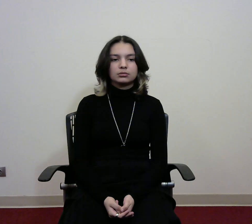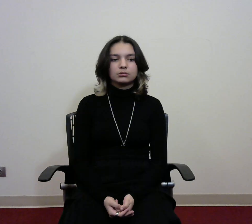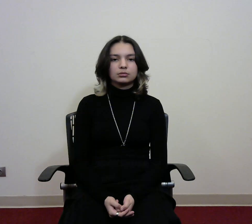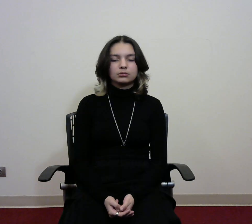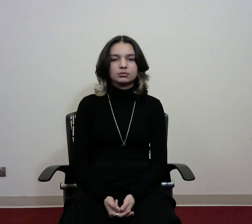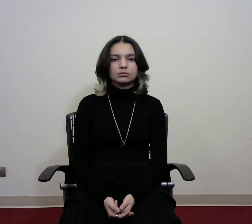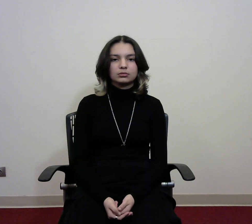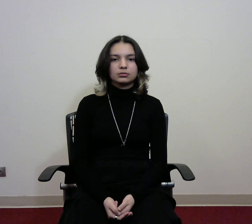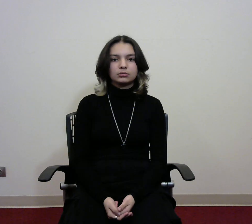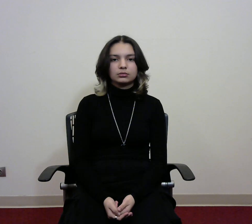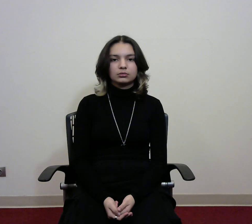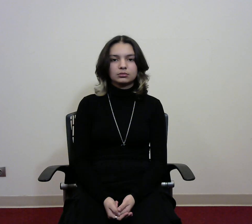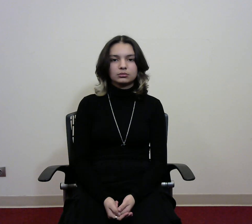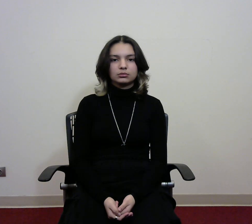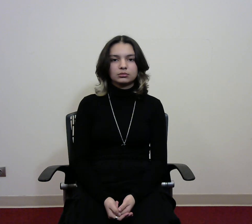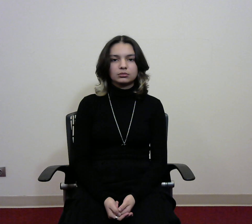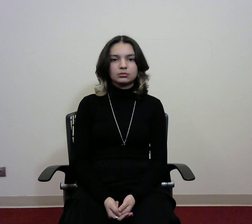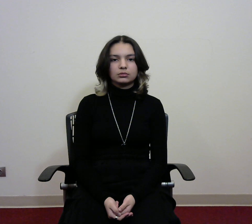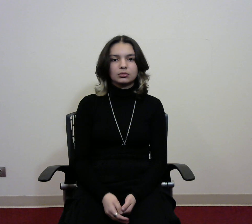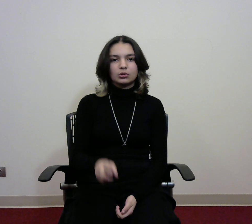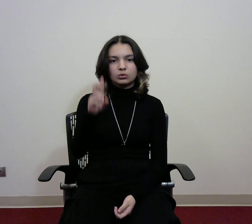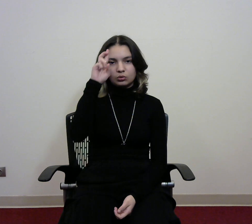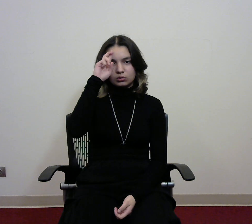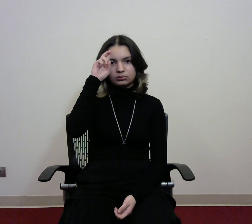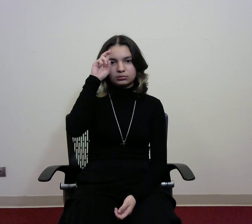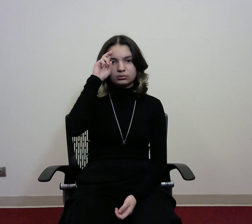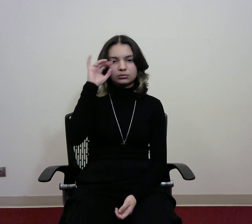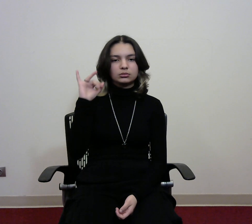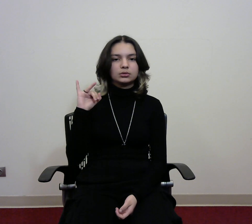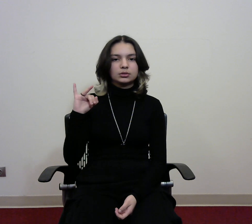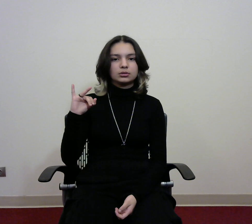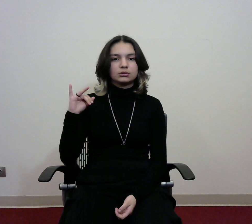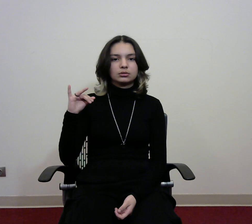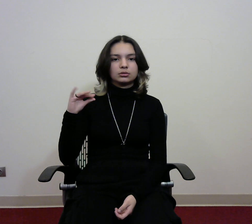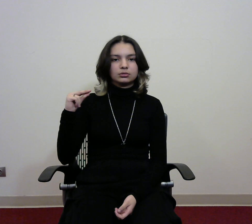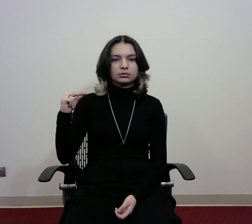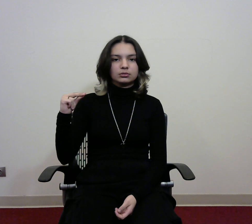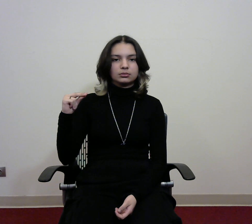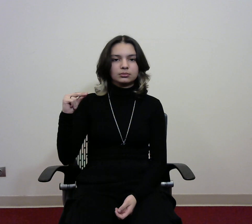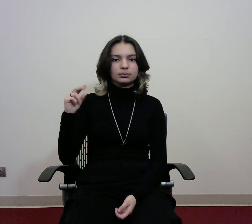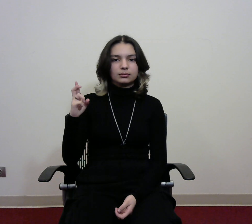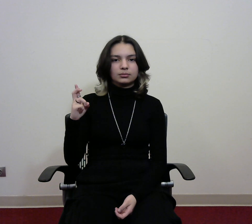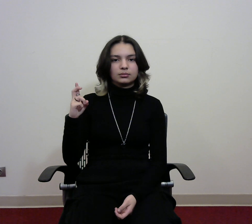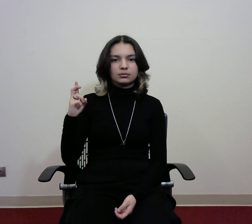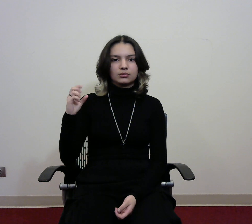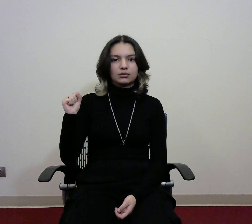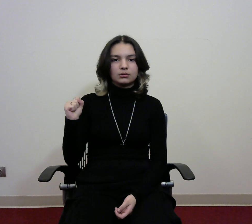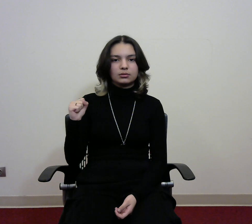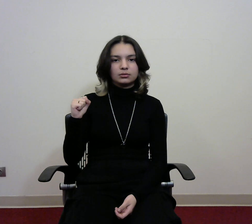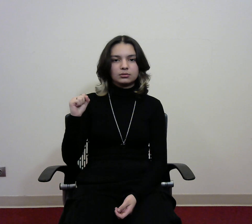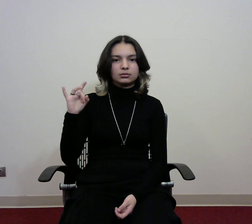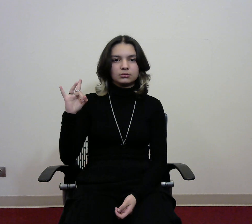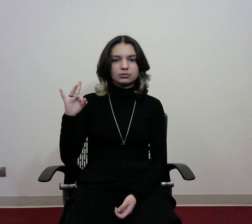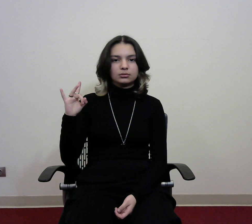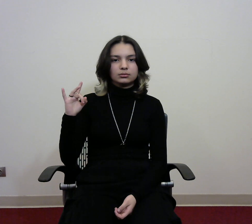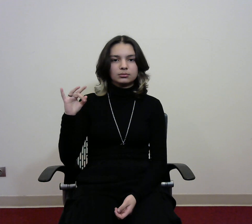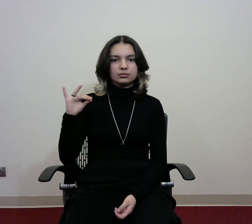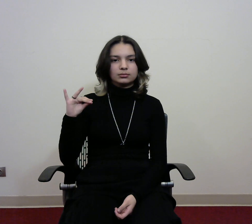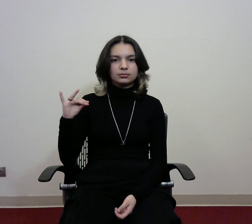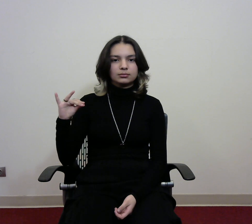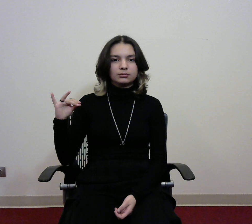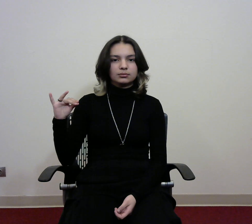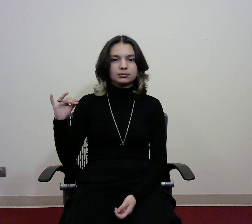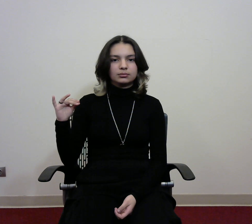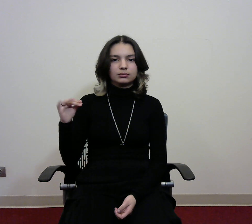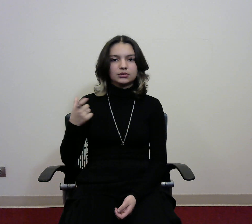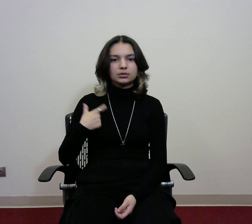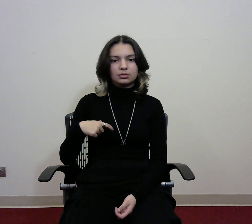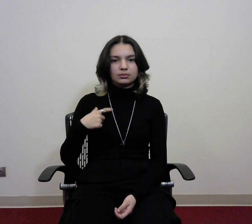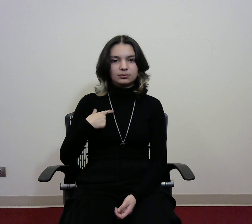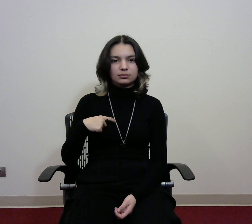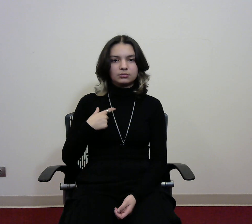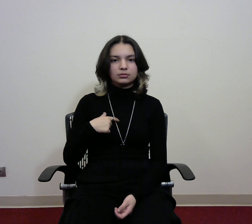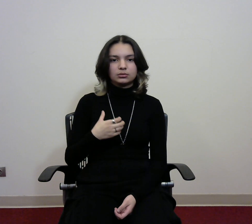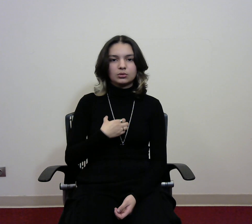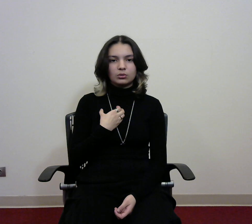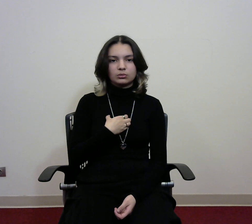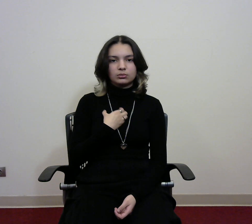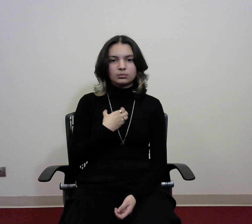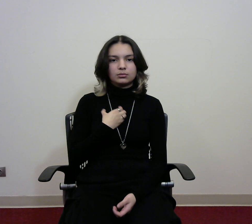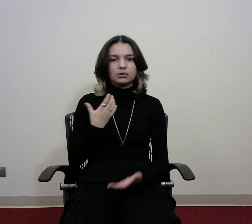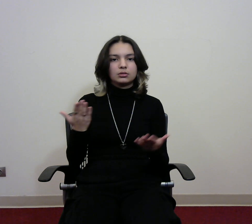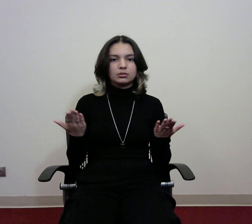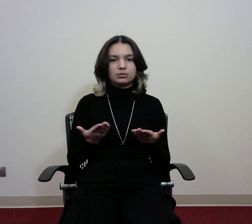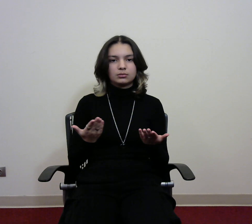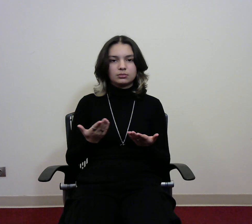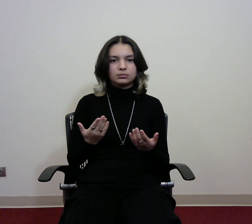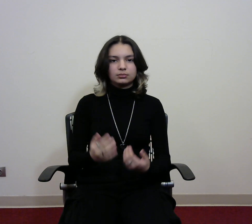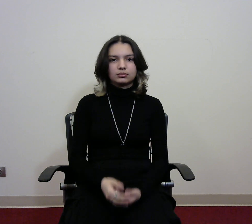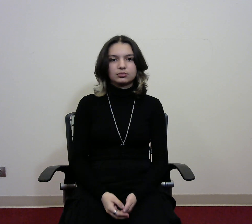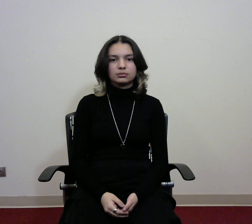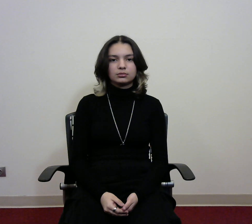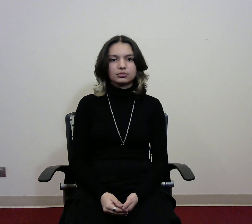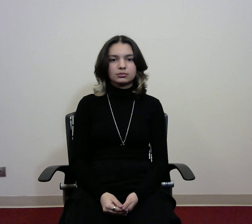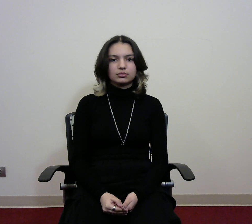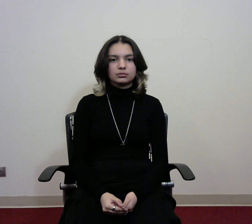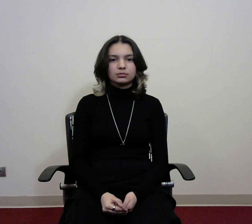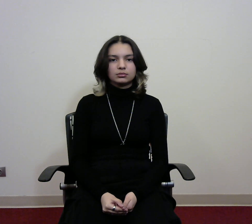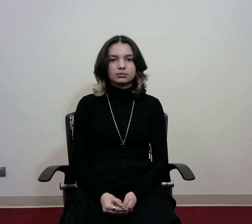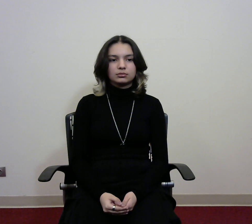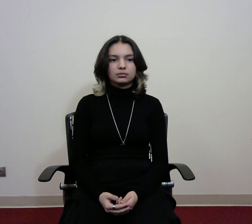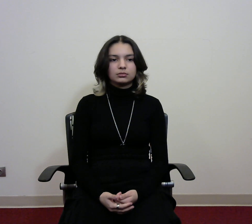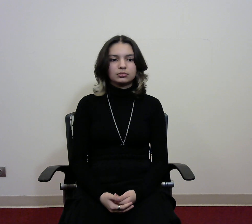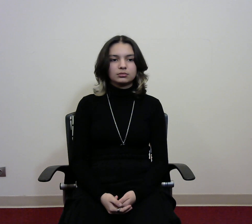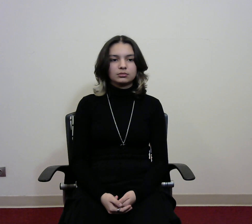Dövlət icbari şəxsi sığorta nədir?